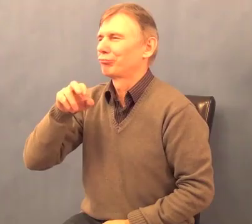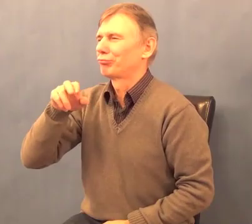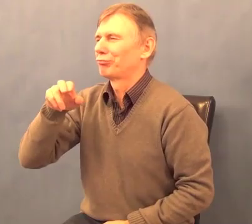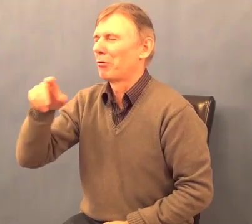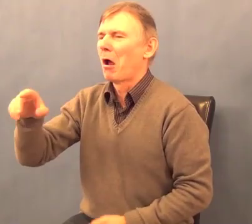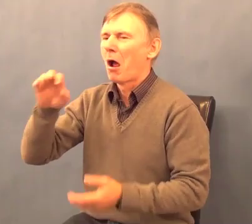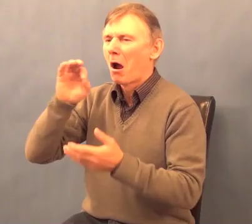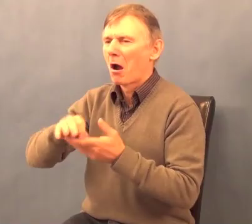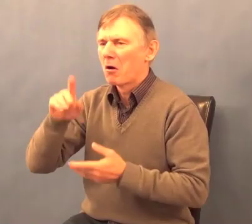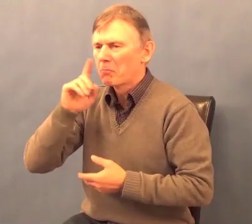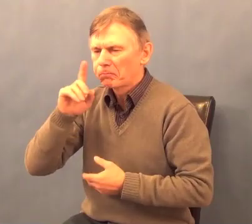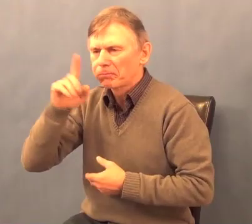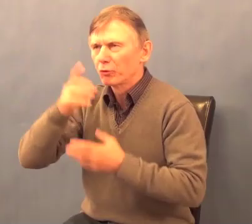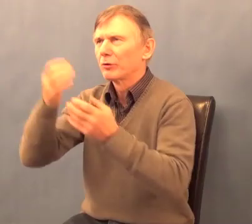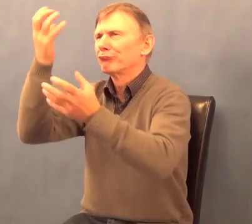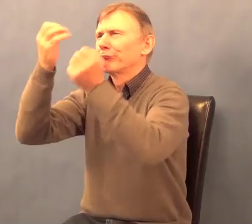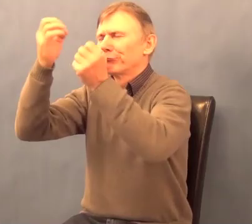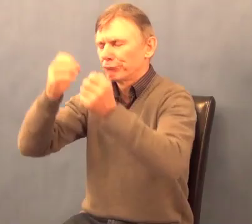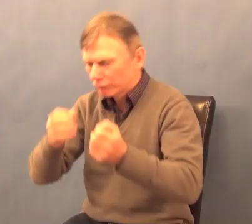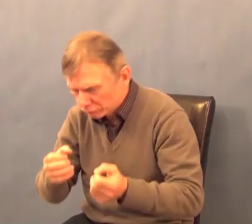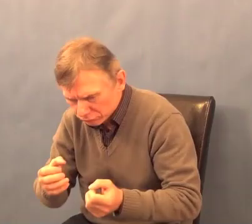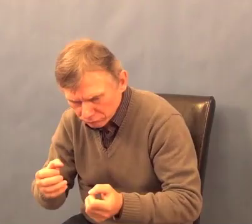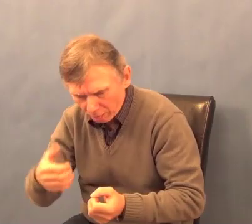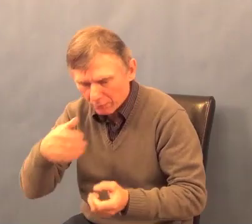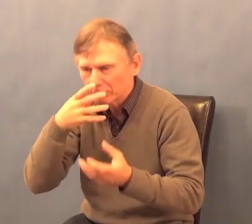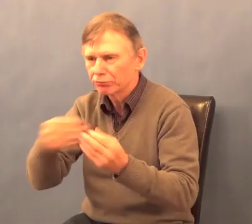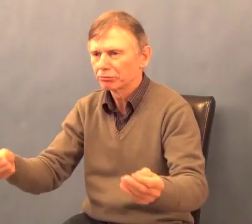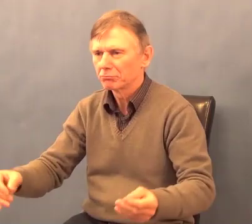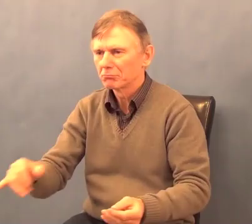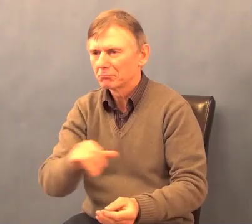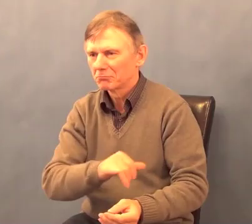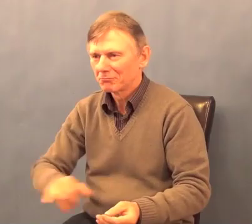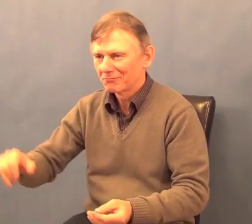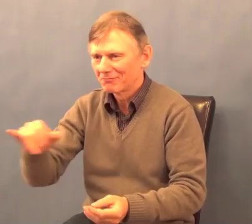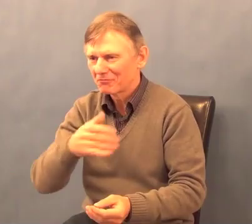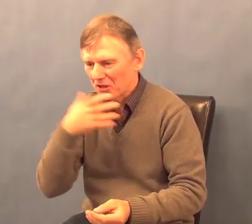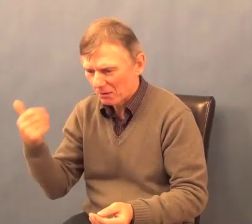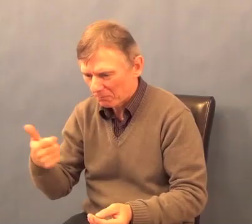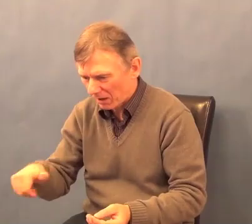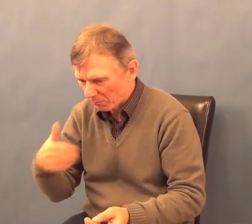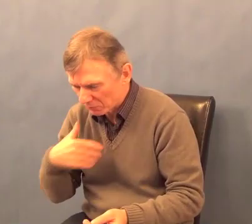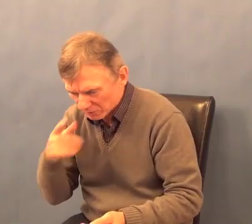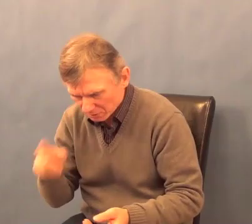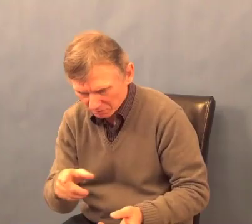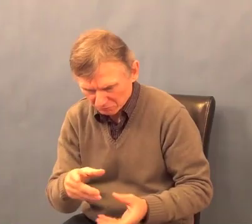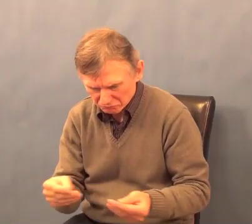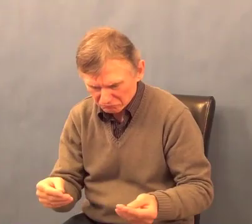W tym samym czasie na drzewie mężczyzna zrywał gruszki, popatrzył się w dół i nagle zauważył, że nie ma jednego kosza.